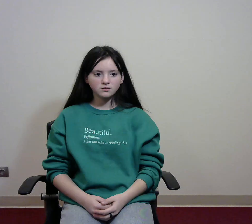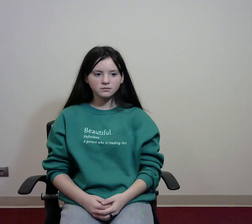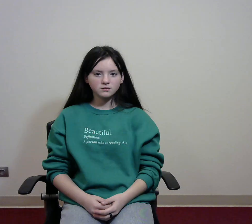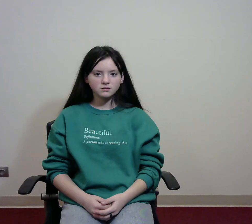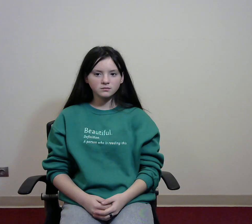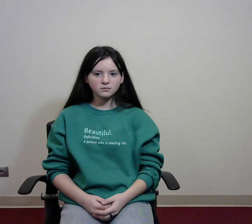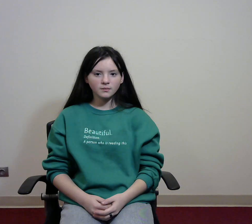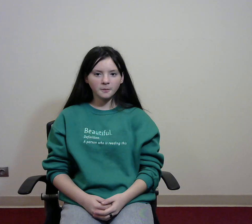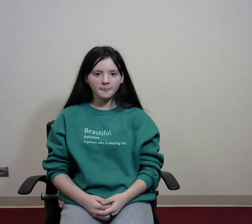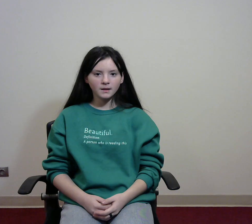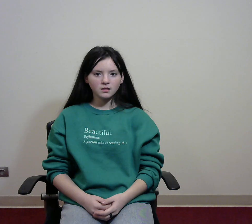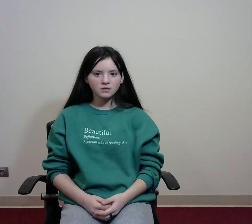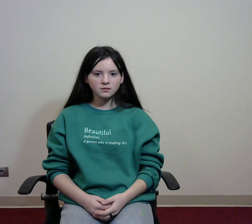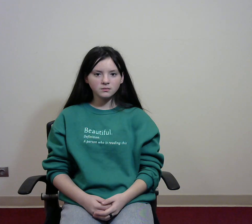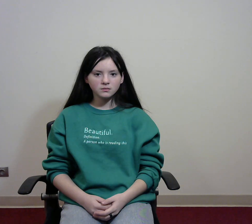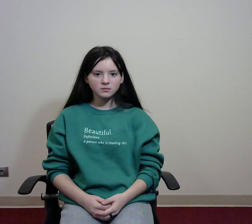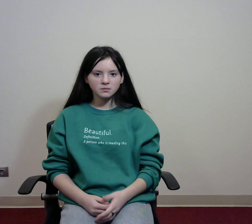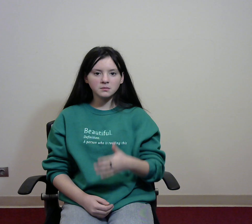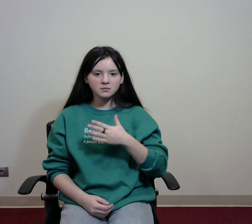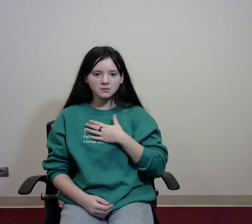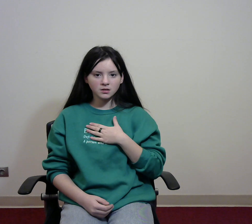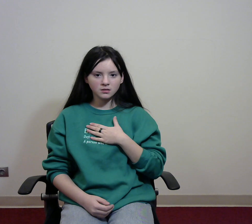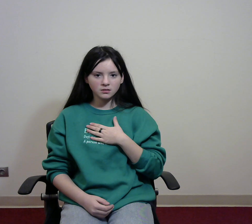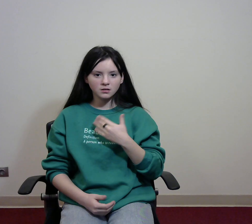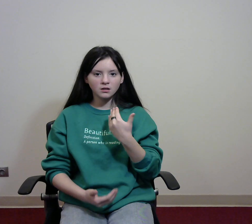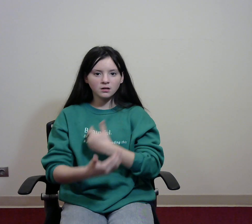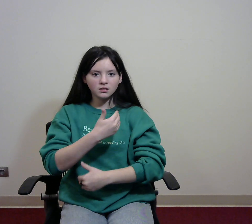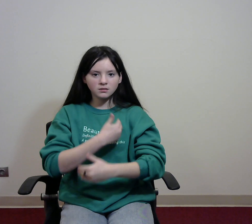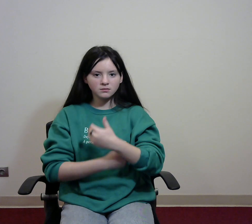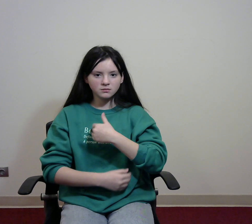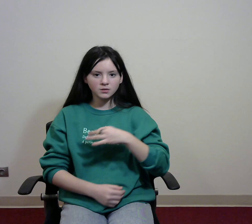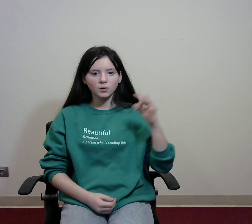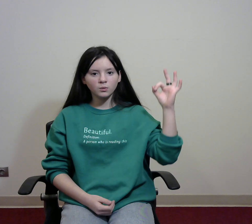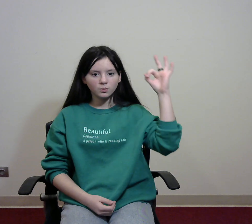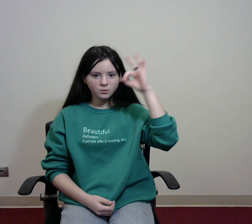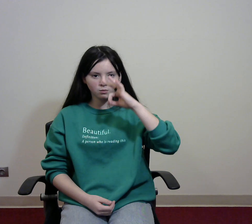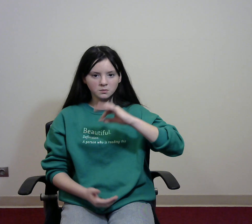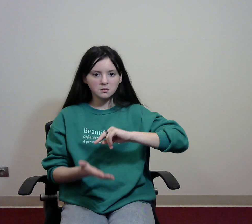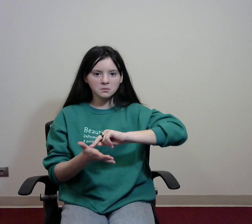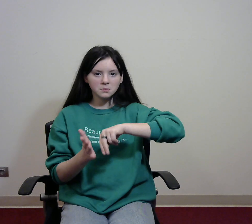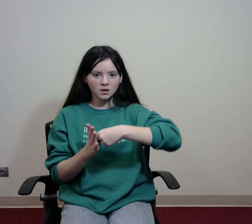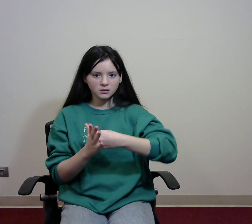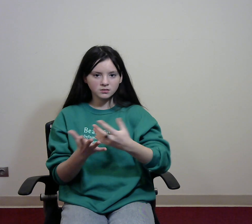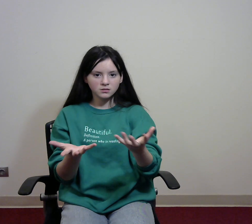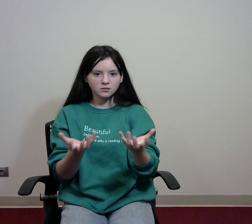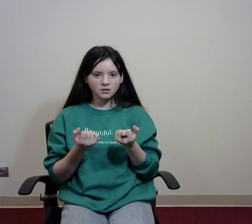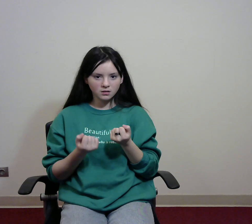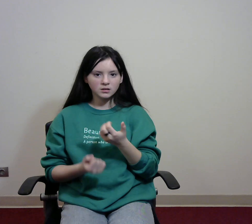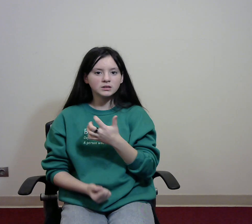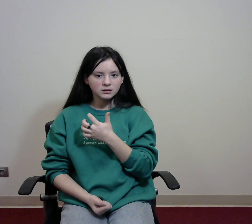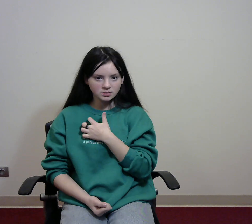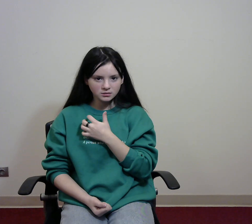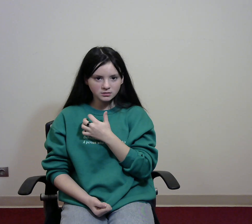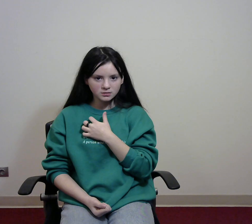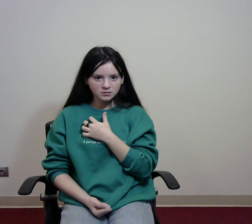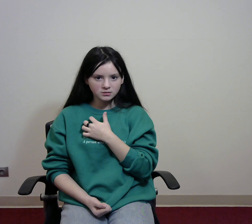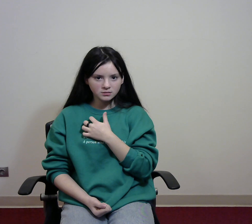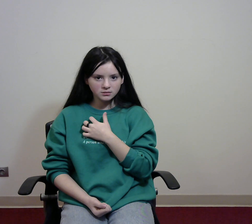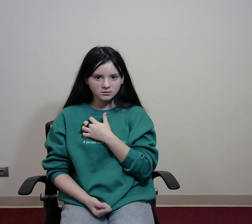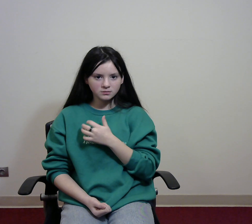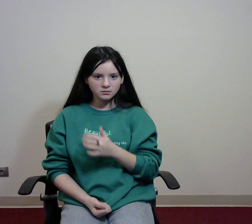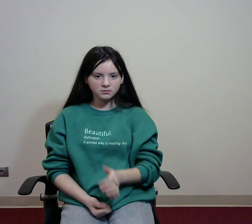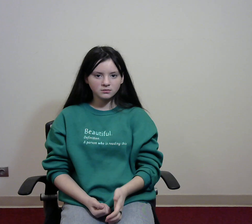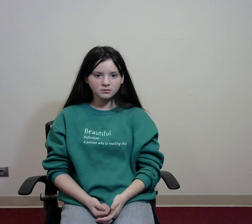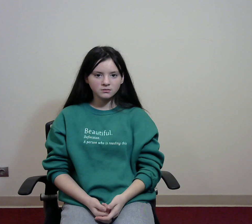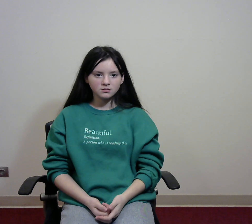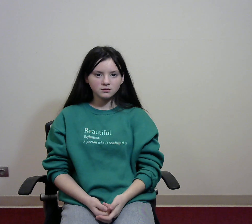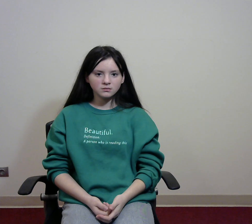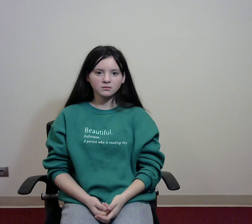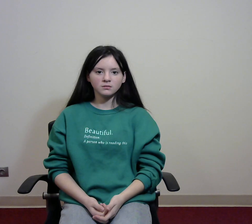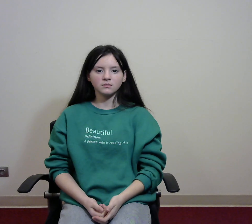Mən əlillik haqqında arayış almaq istəyirəm